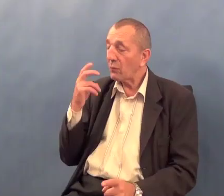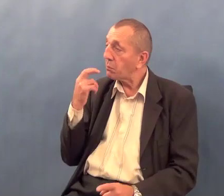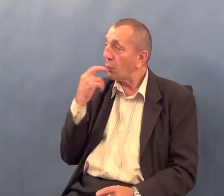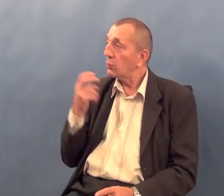Uwaga na prąd.